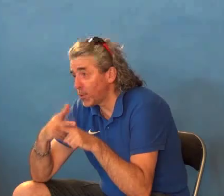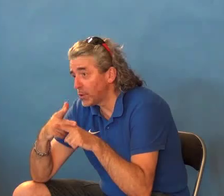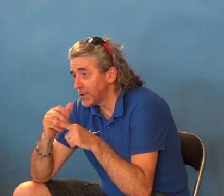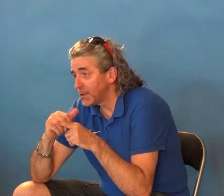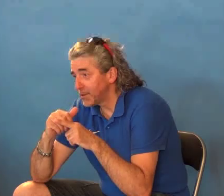Piąta trzydzieści?